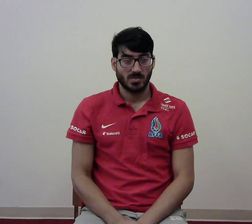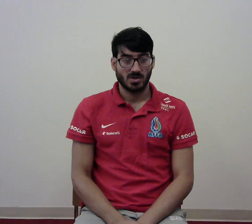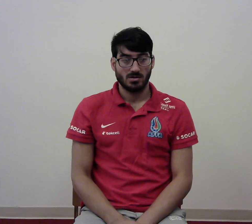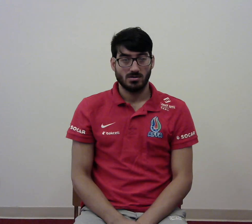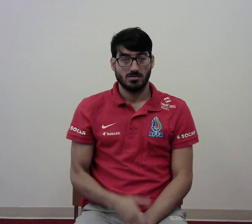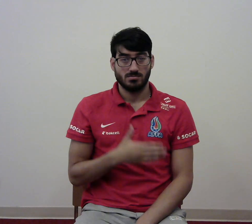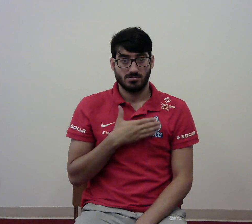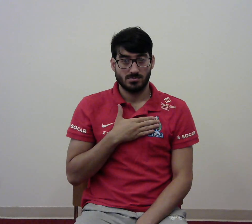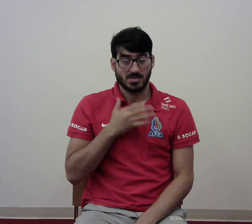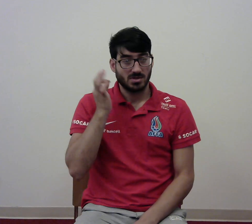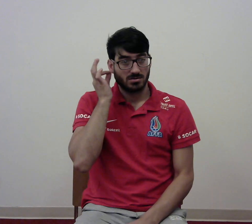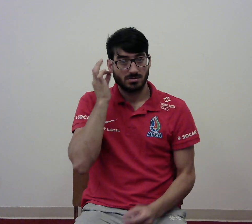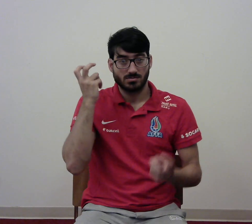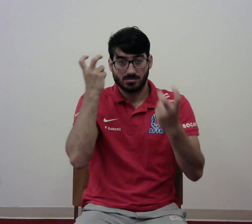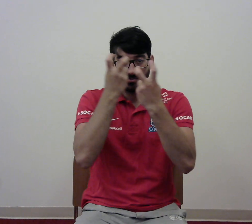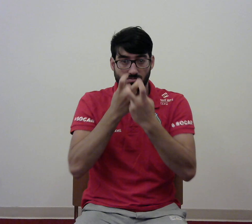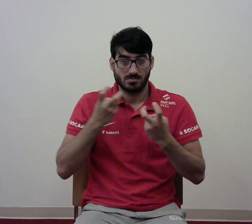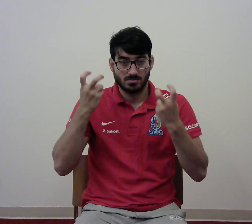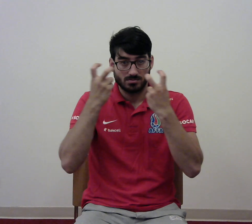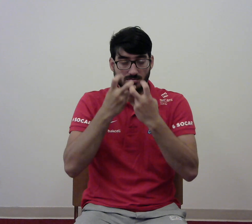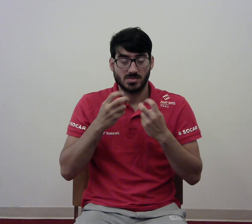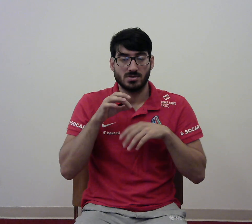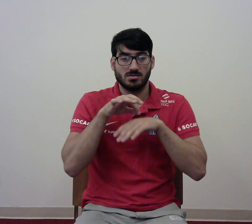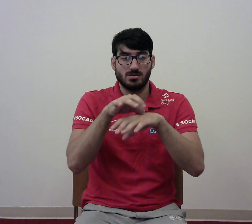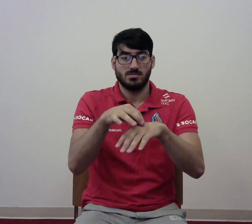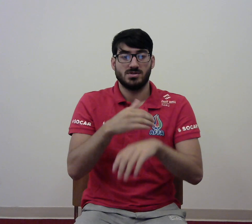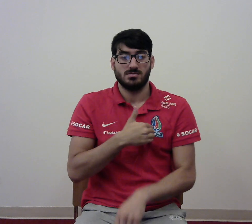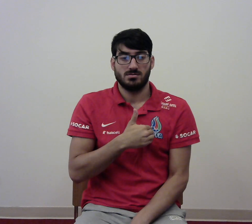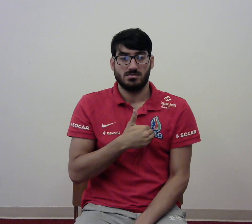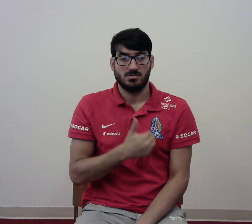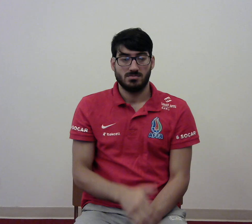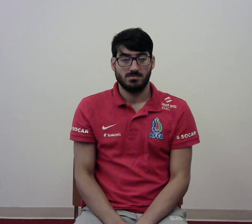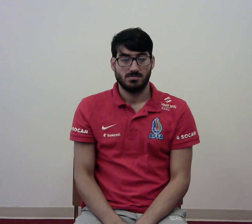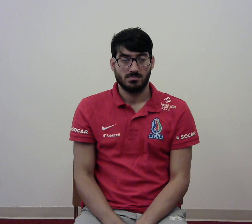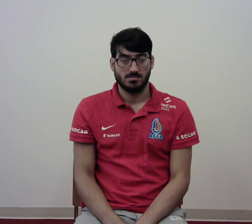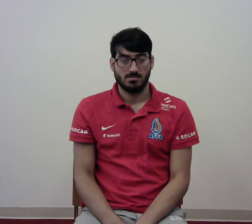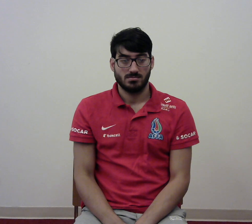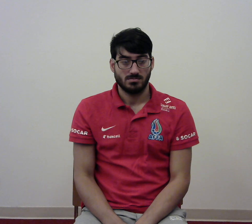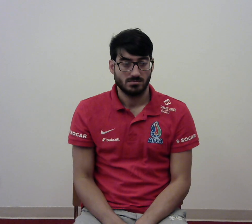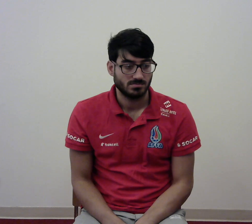Mən həkim müayinəsindən keçmək istəyirəm